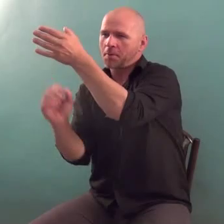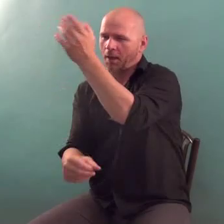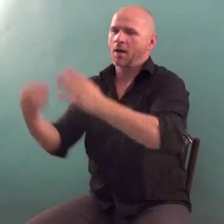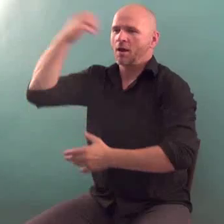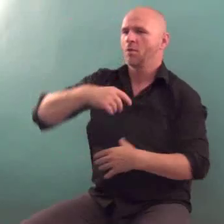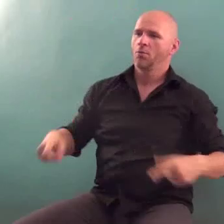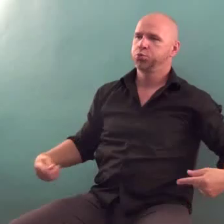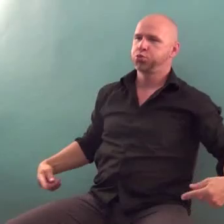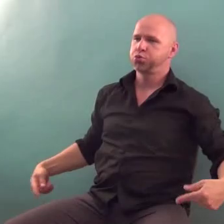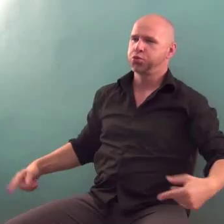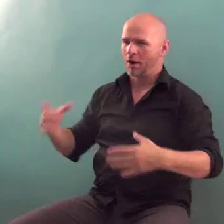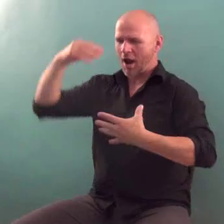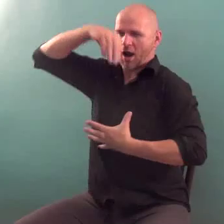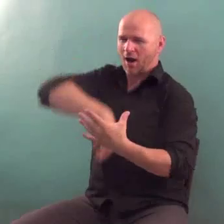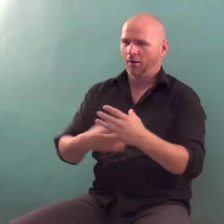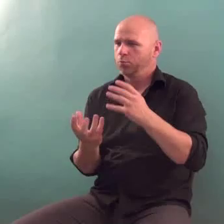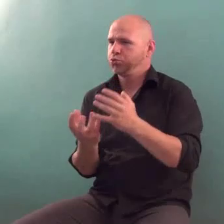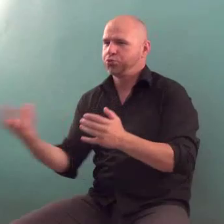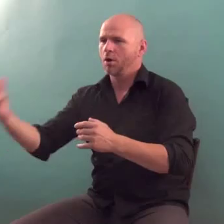Kot połyka kulę i toczy się. W środku ma kulę bowlingową.